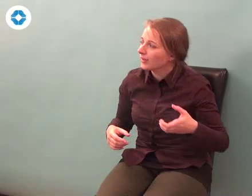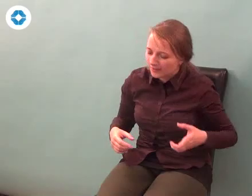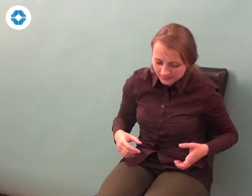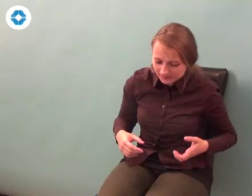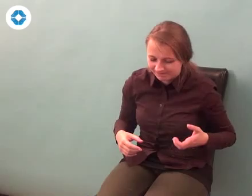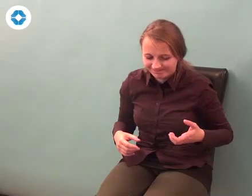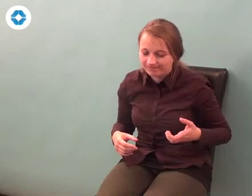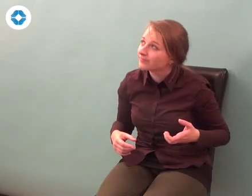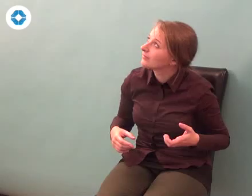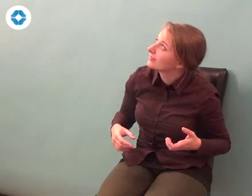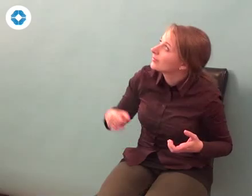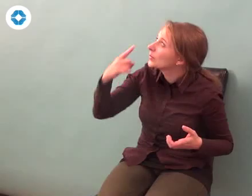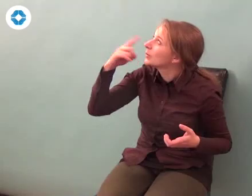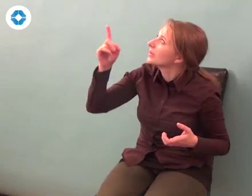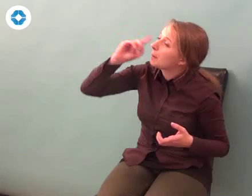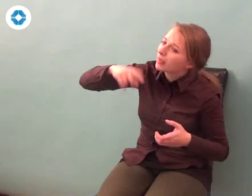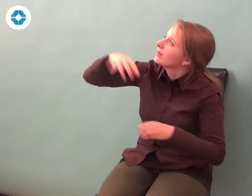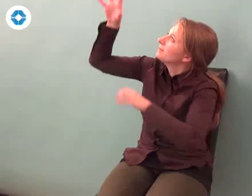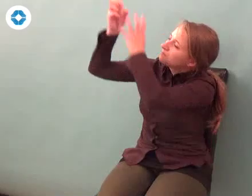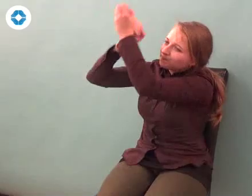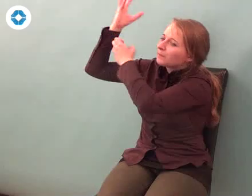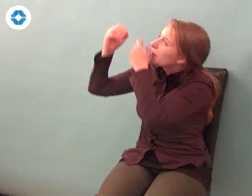Trzymając ją w ręku zastanawia się, spogląda w górę na zrywającego gruszki. Jest niepewny.